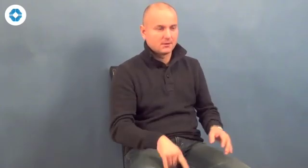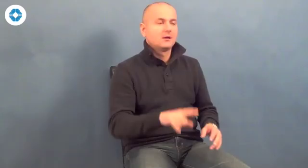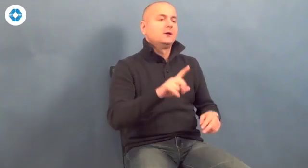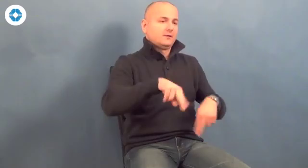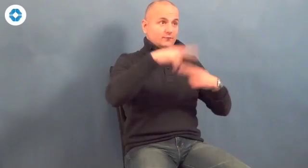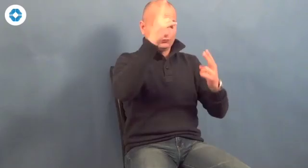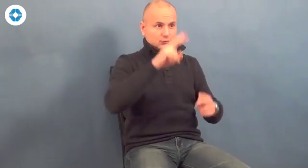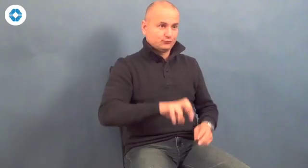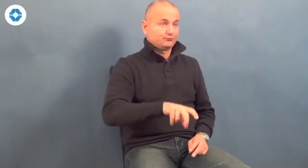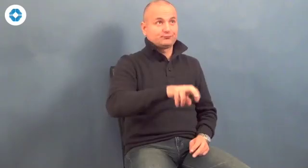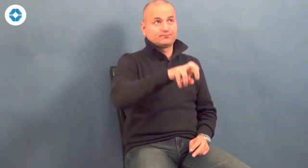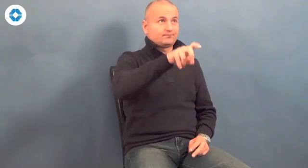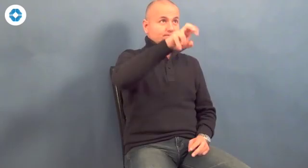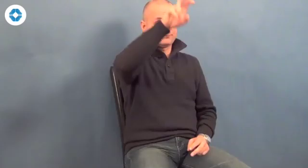Wraca na górę, wchodzi po drabinie.